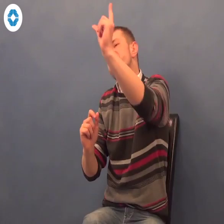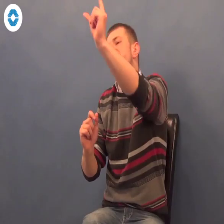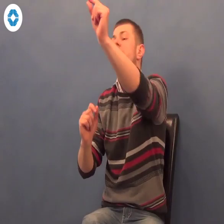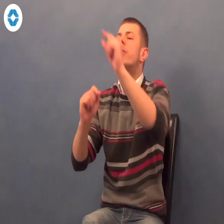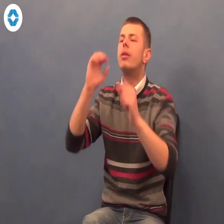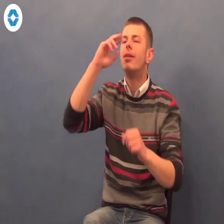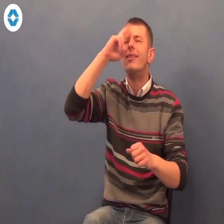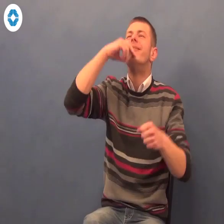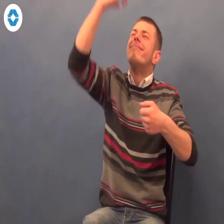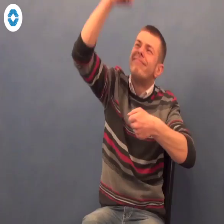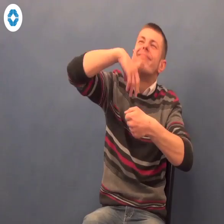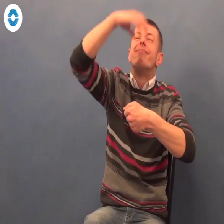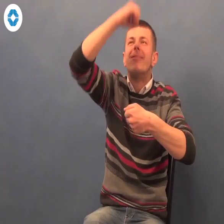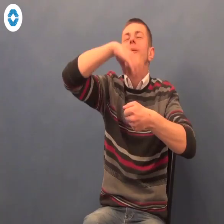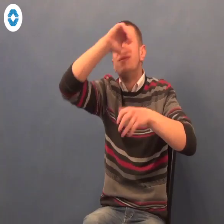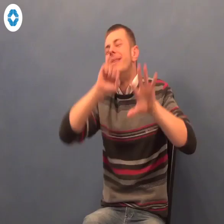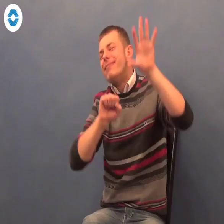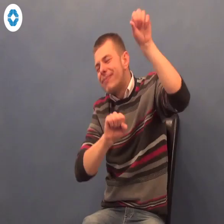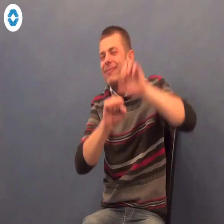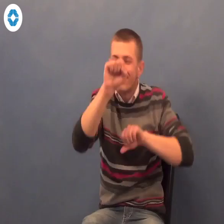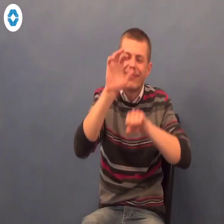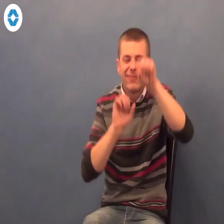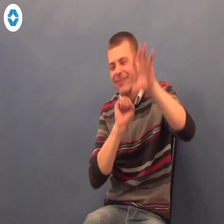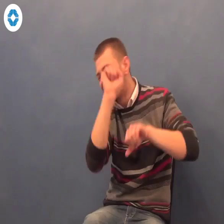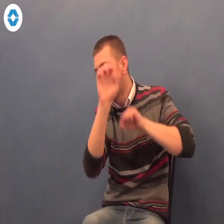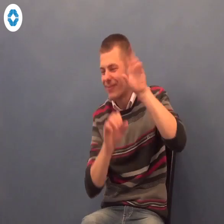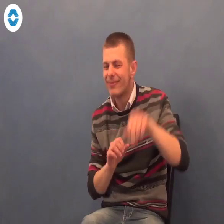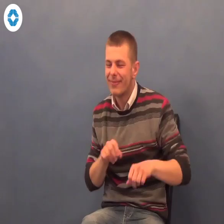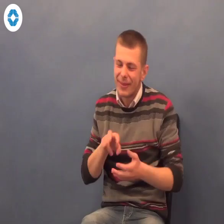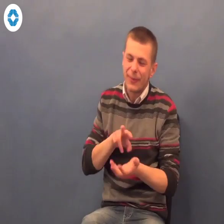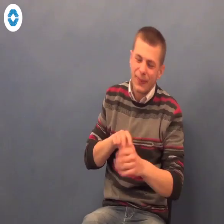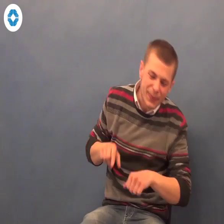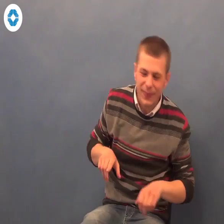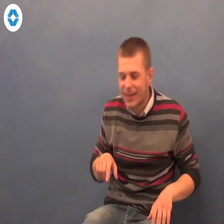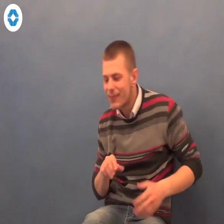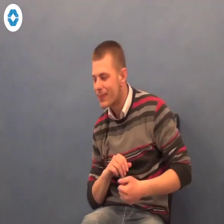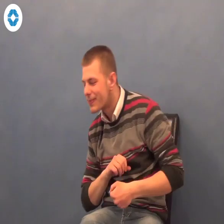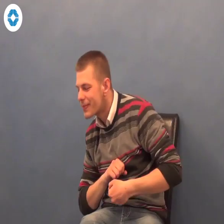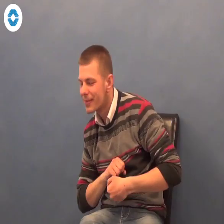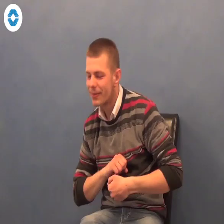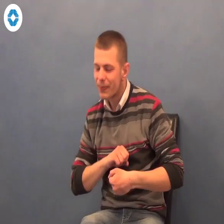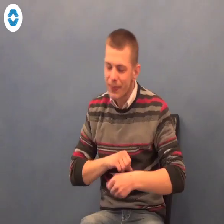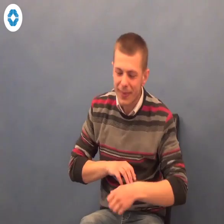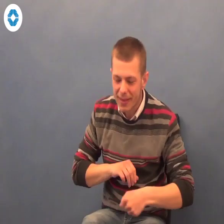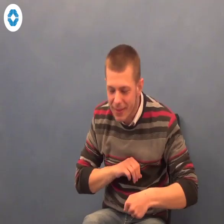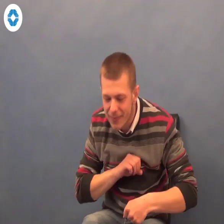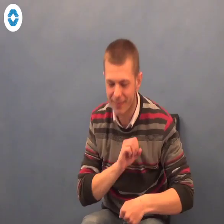A tata wkłada gruszki do fartucha, schodzi na dół i podchodzi do pojemnika, wrzuca gruszki do niego.